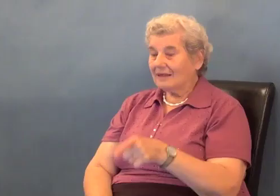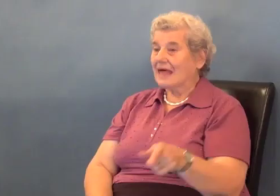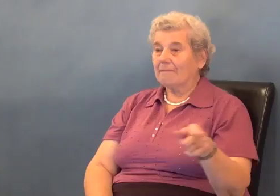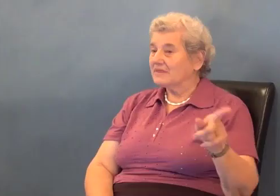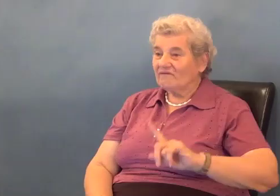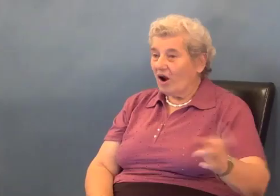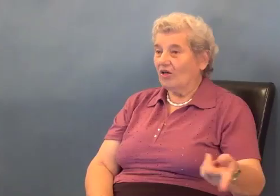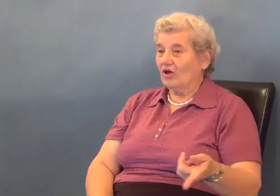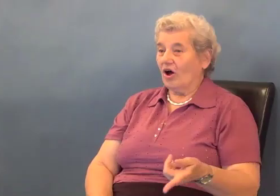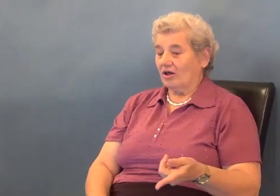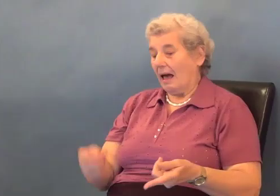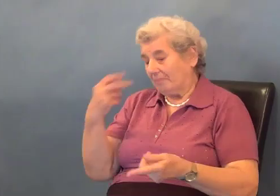Tam nie wolno.